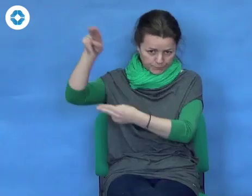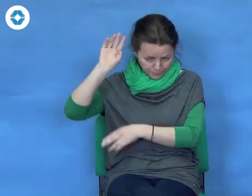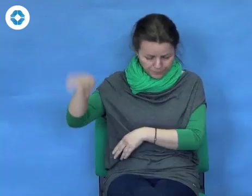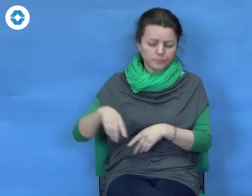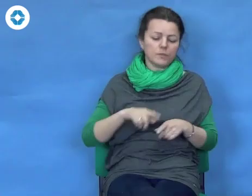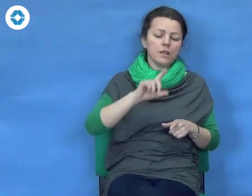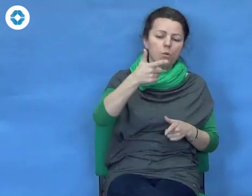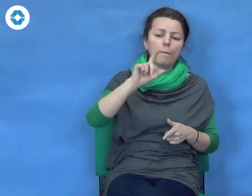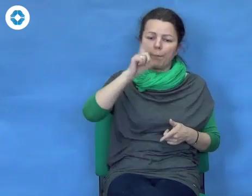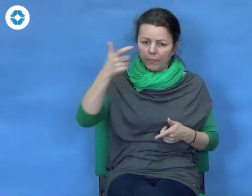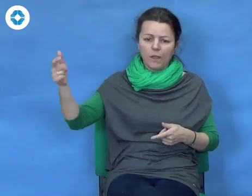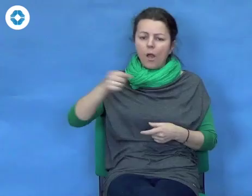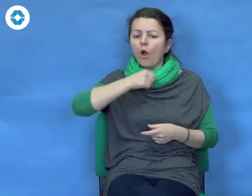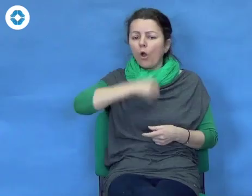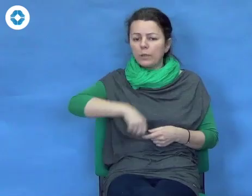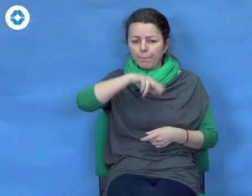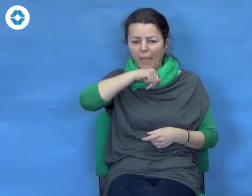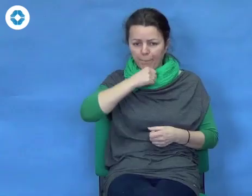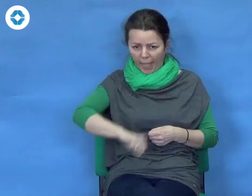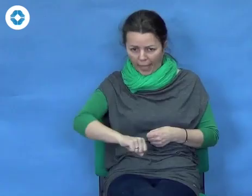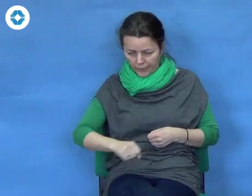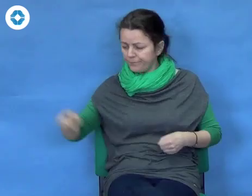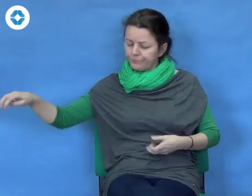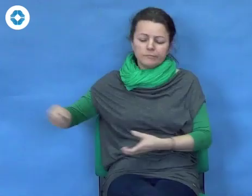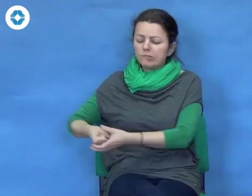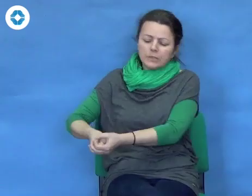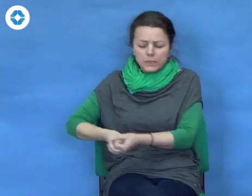Nadszedł inny pan, prowadzący kozę na sznurku.